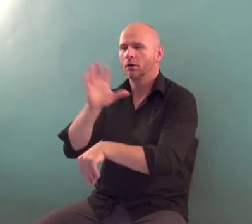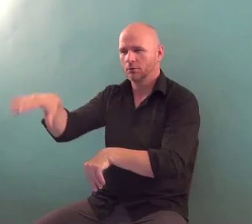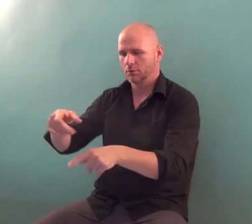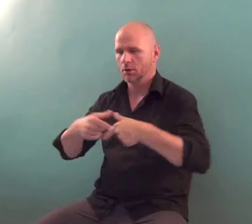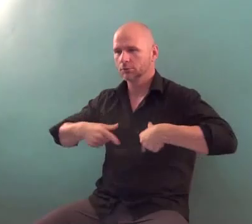Zakaz biustonoszy.